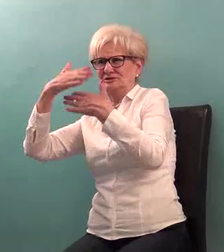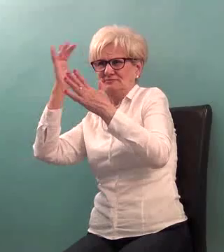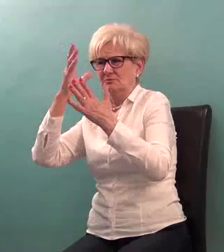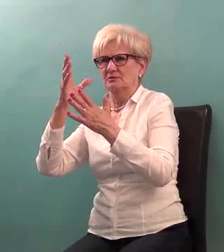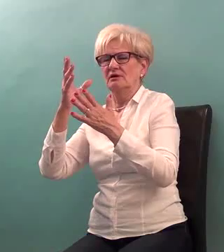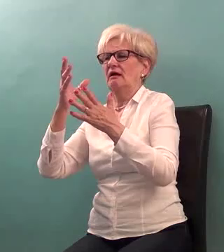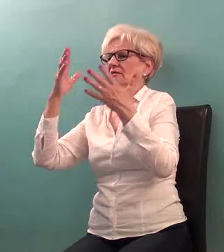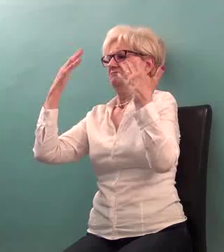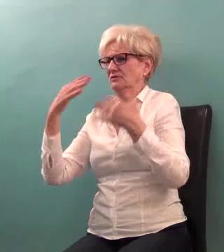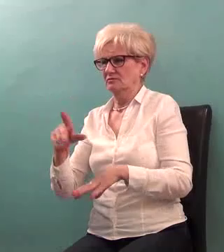Ale potem okazało się coś innego.